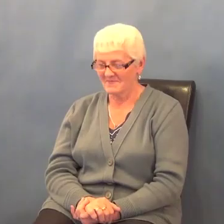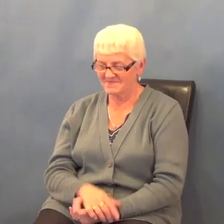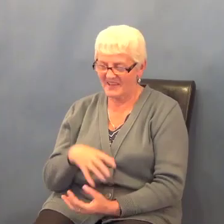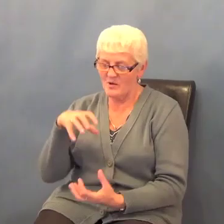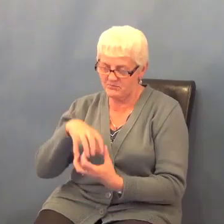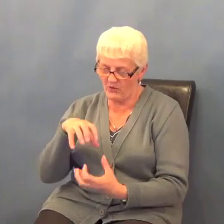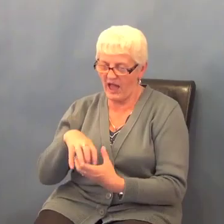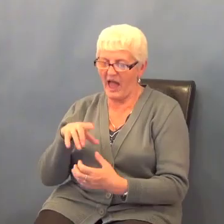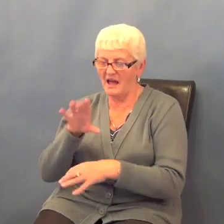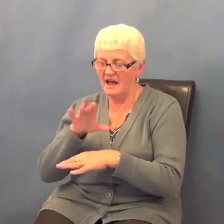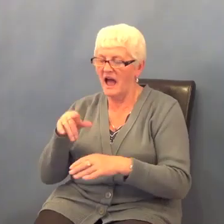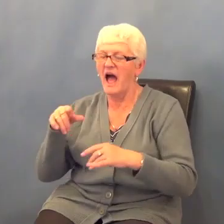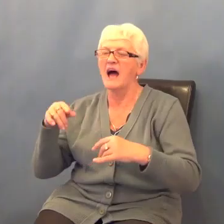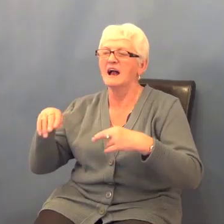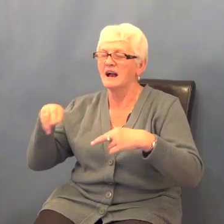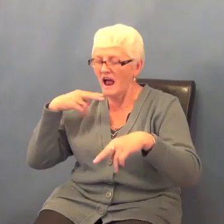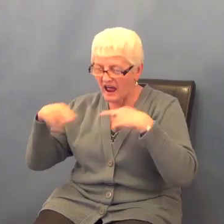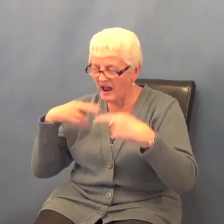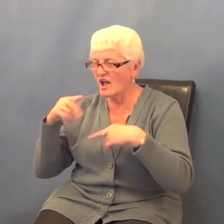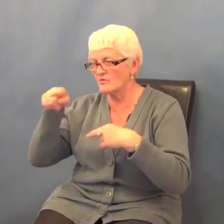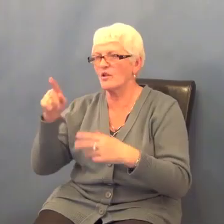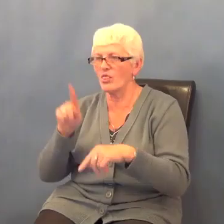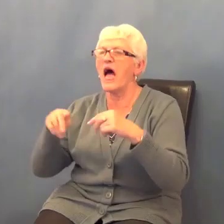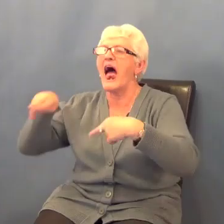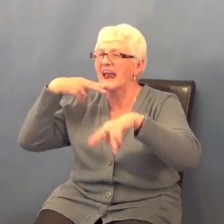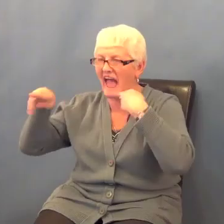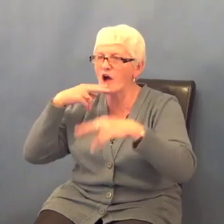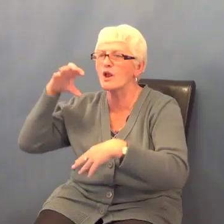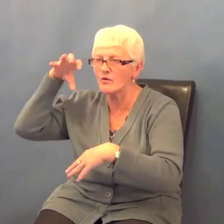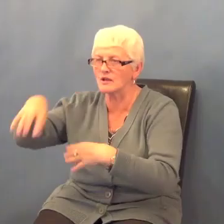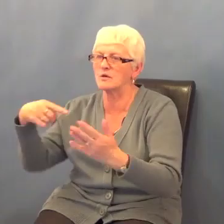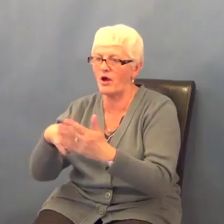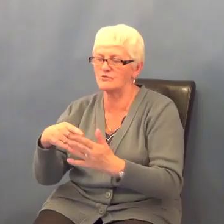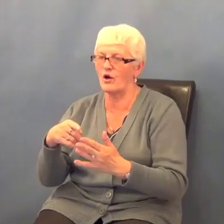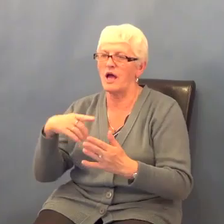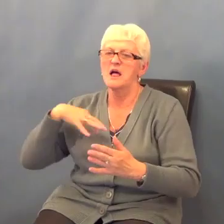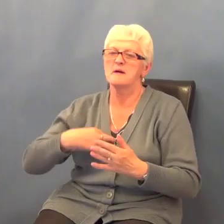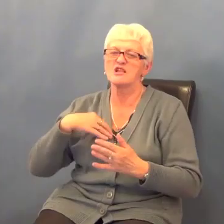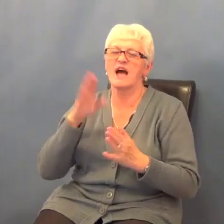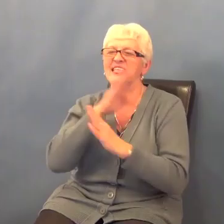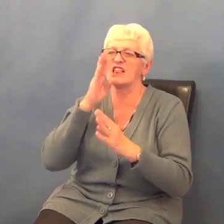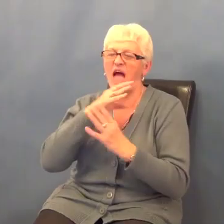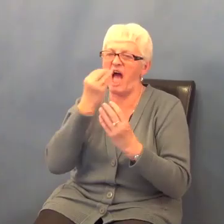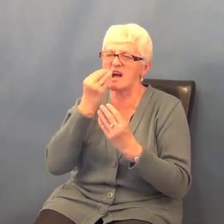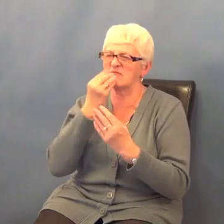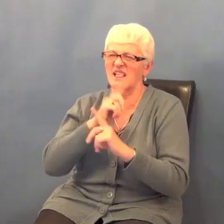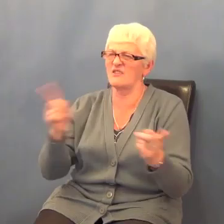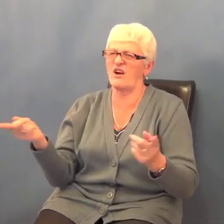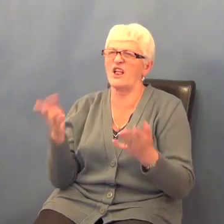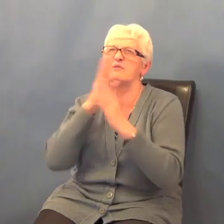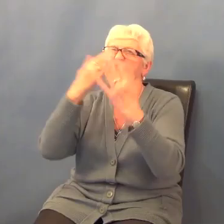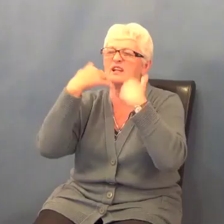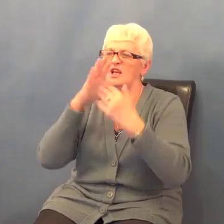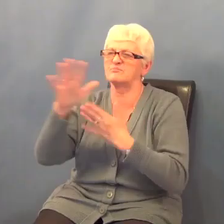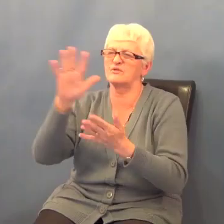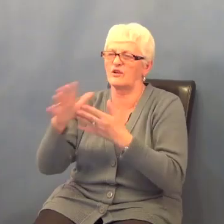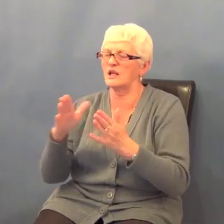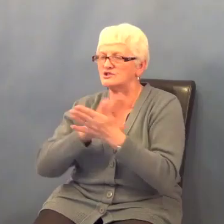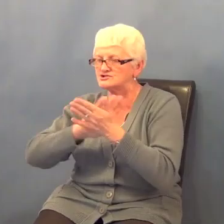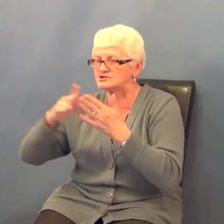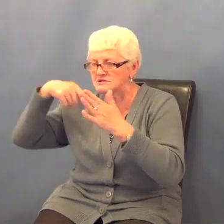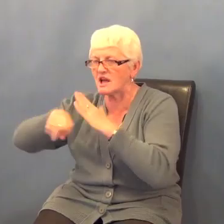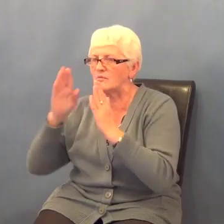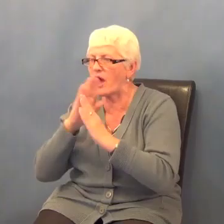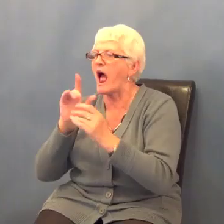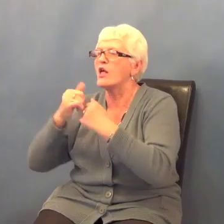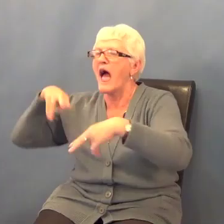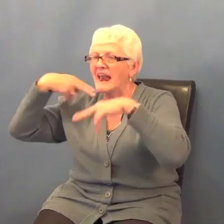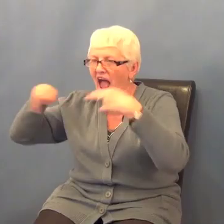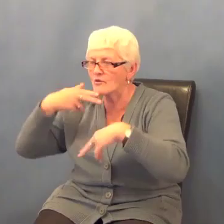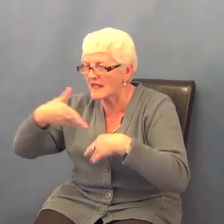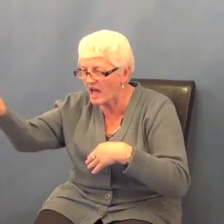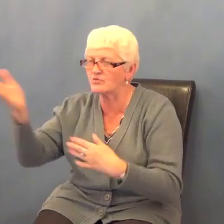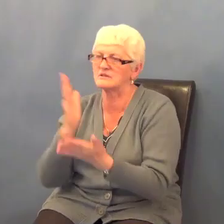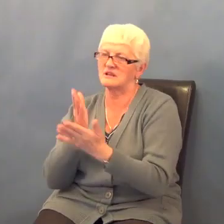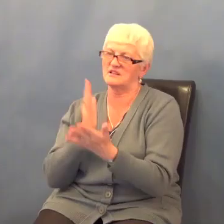Jeść hamburgera tam, gdzie jest restauracja normalna, a nie, chodzić i jeść na powietrzu, powietrze jest brudne, dlatego lepiej być w restauracji.